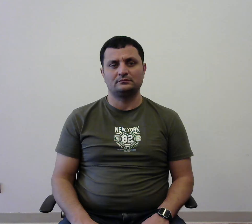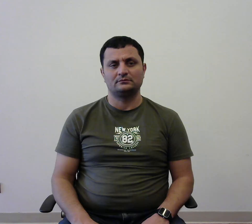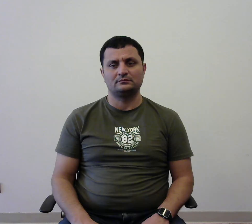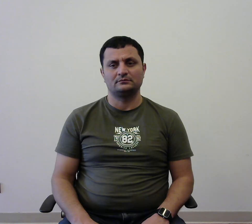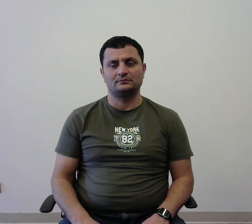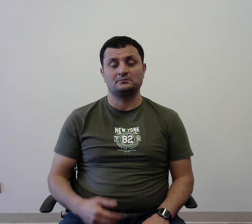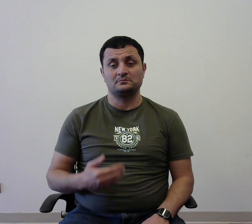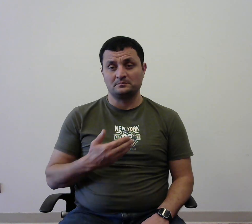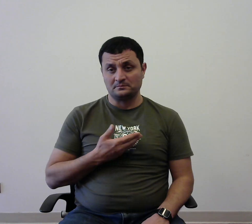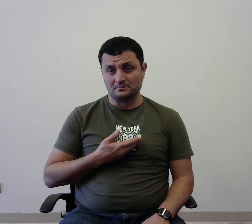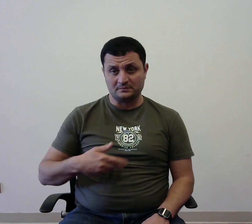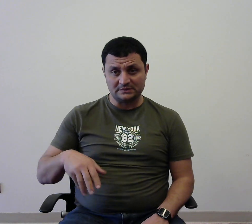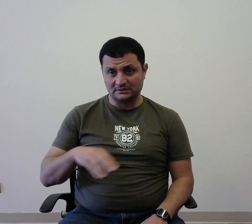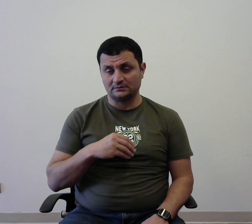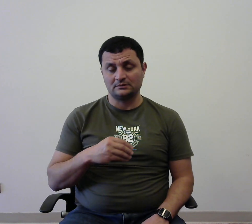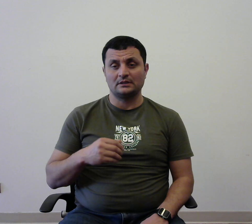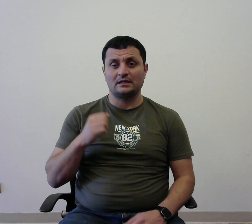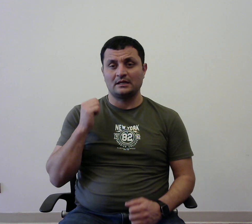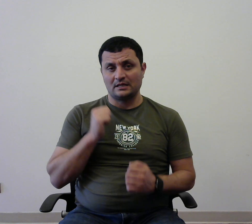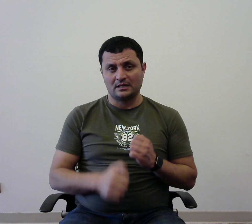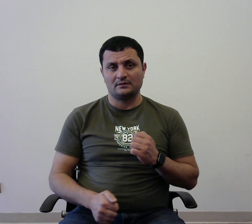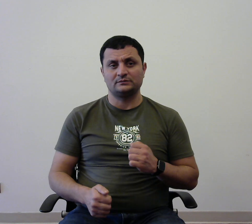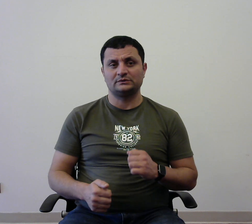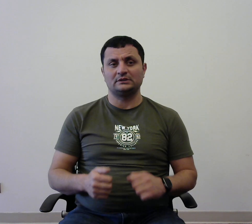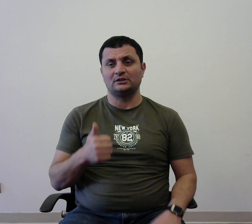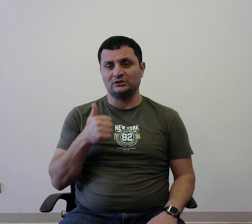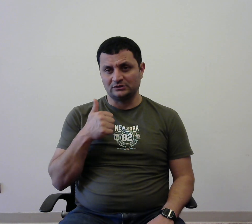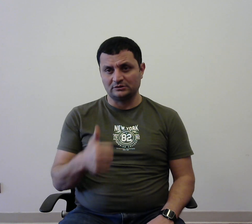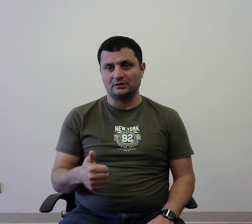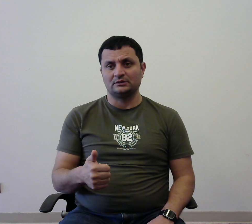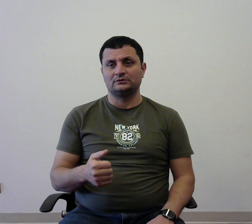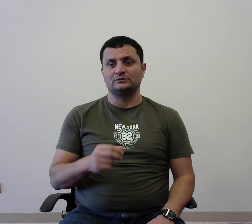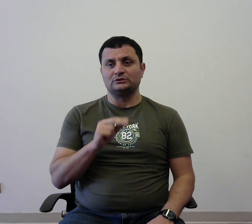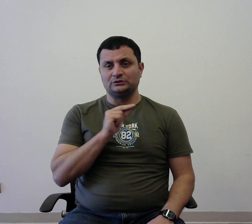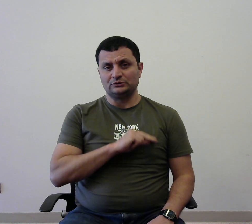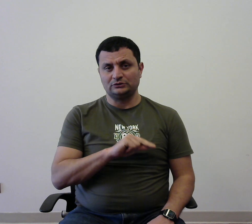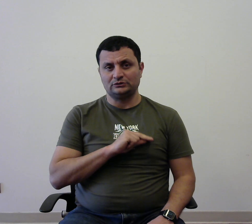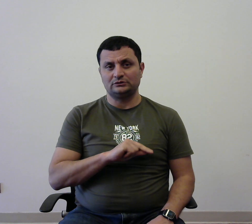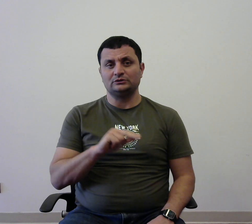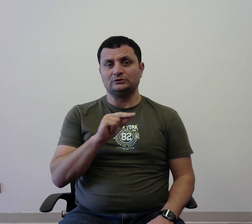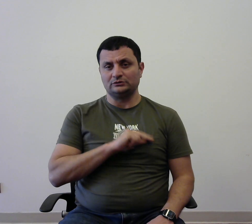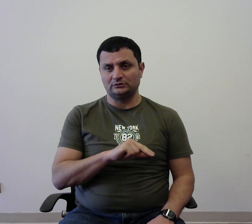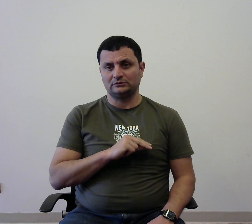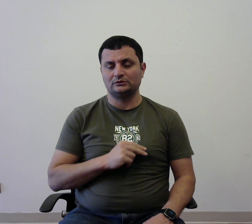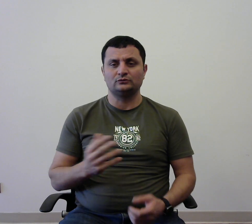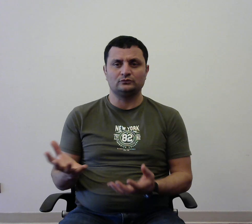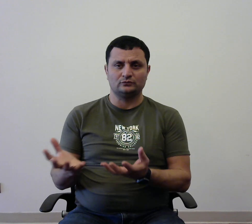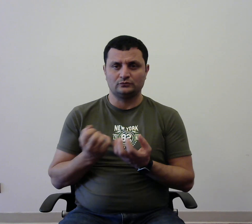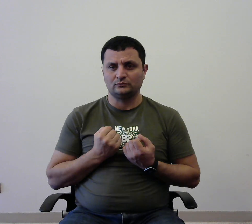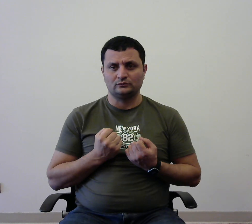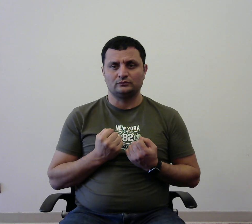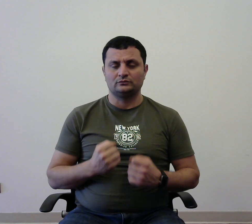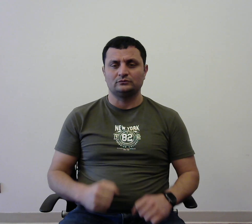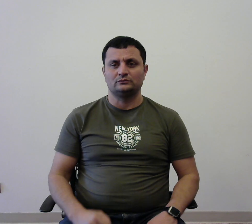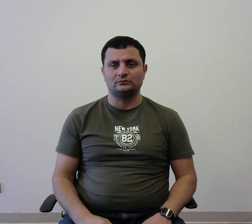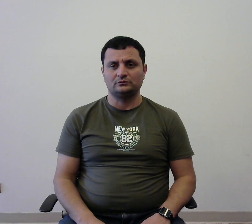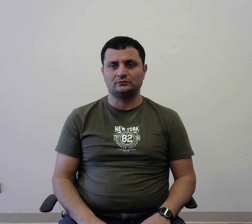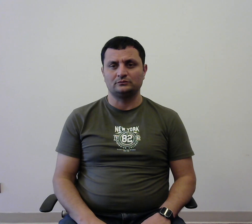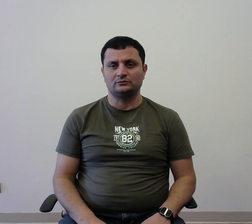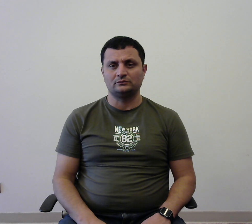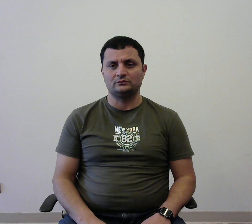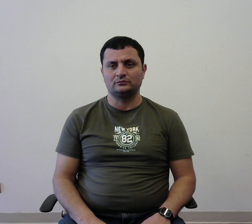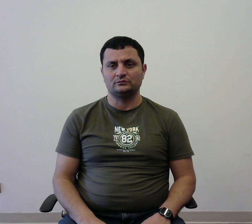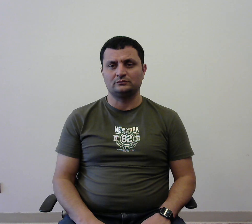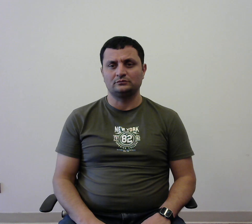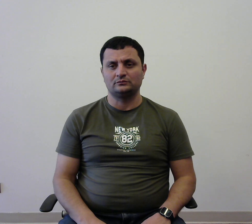Biz həmişə yaxşı işçiləri işə götürürük